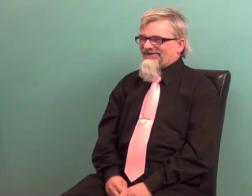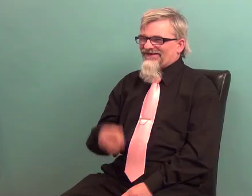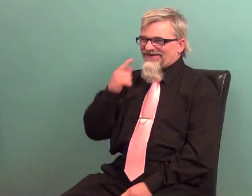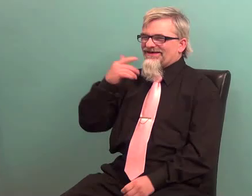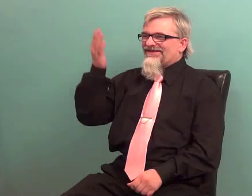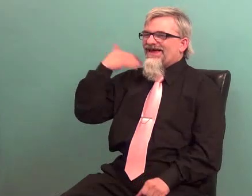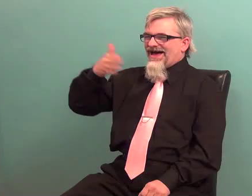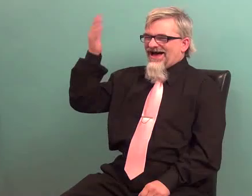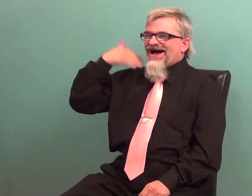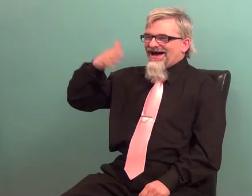Dawno.